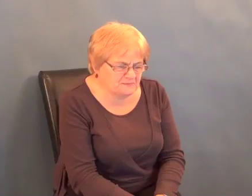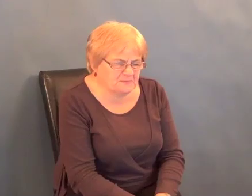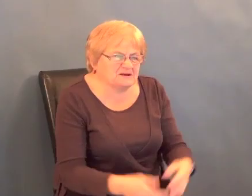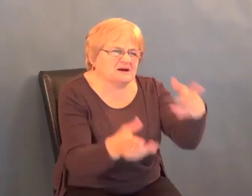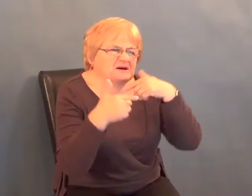Nam nie pasuje.